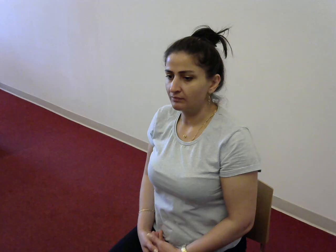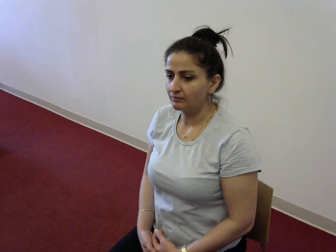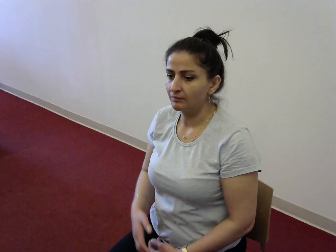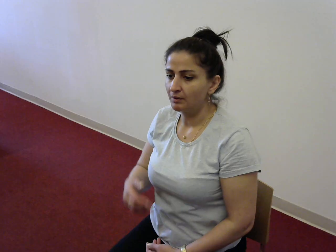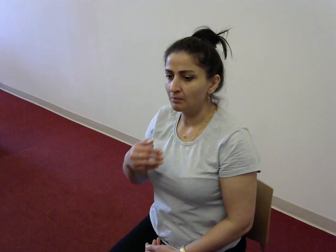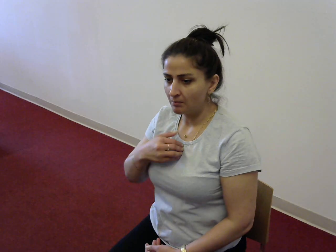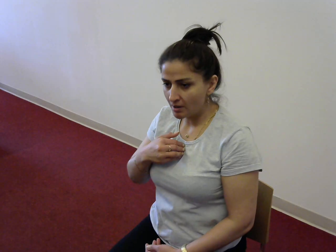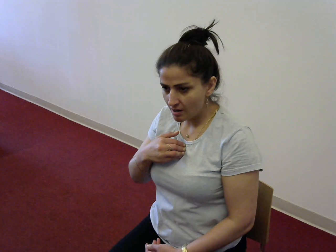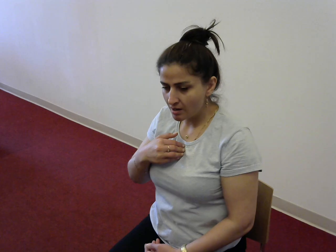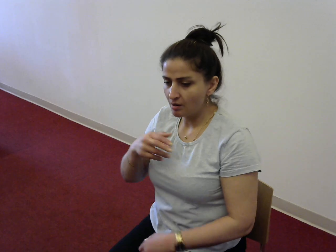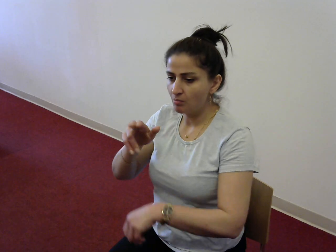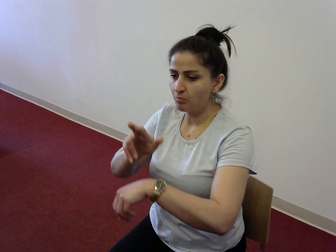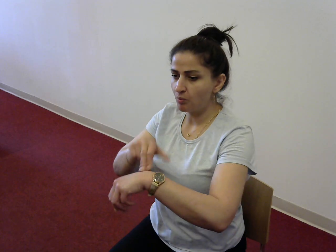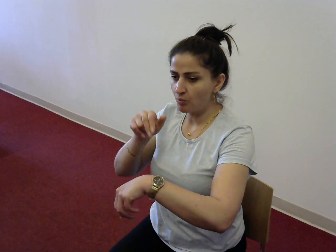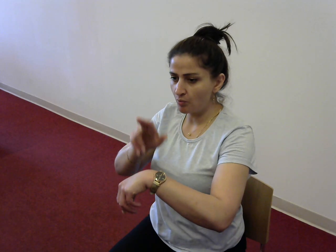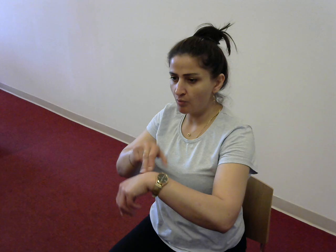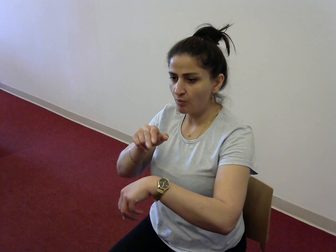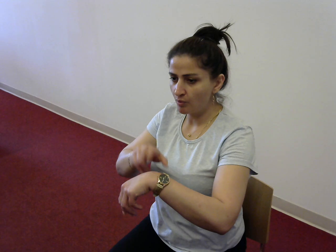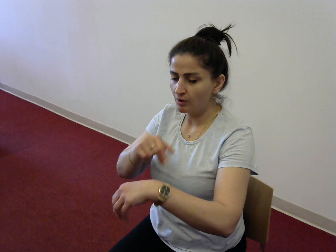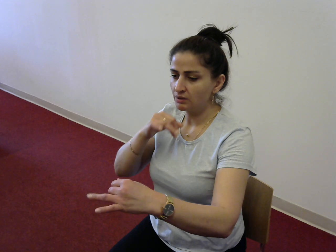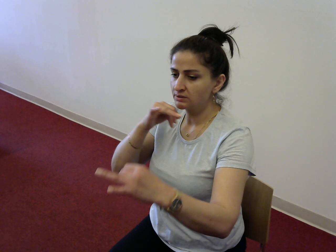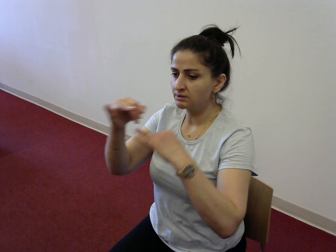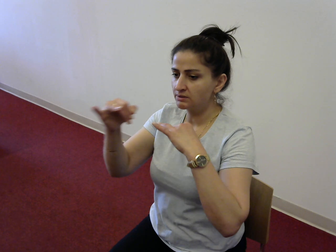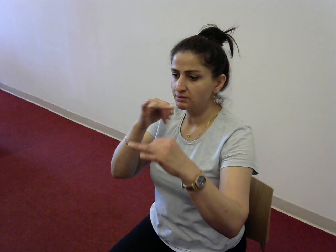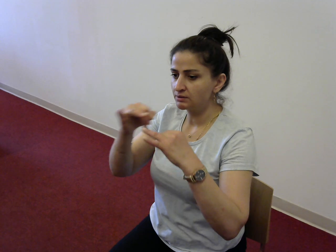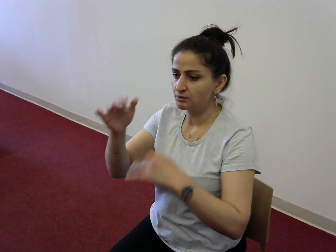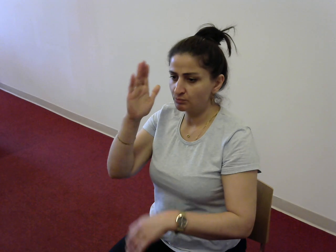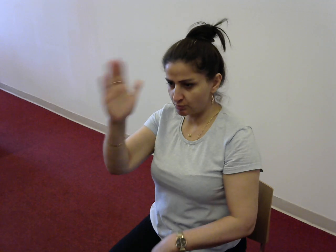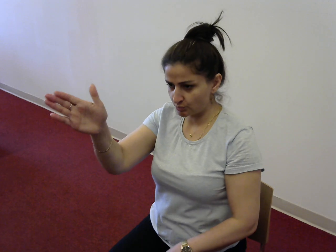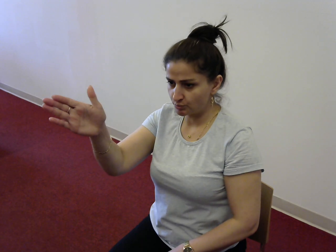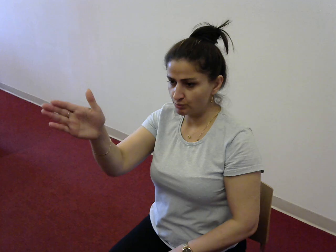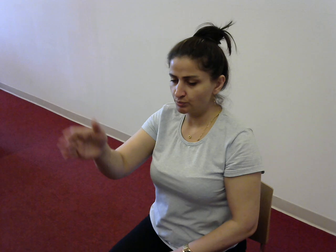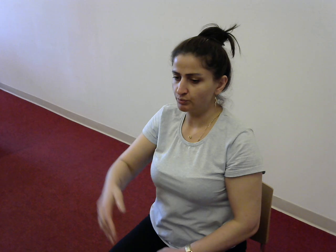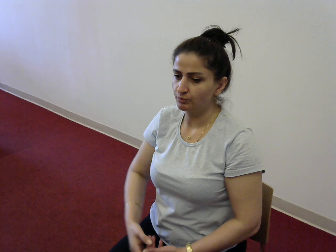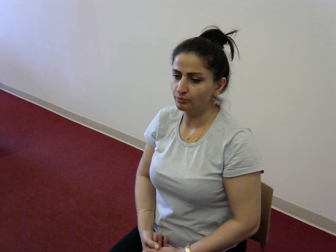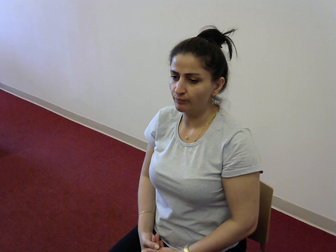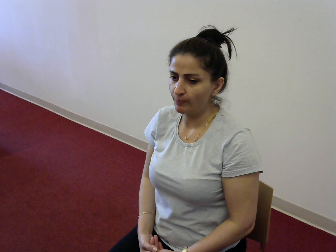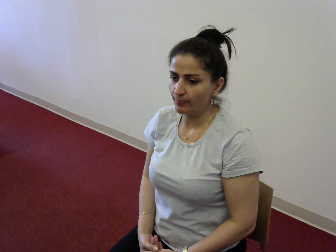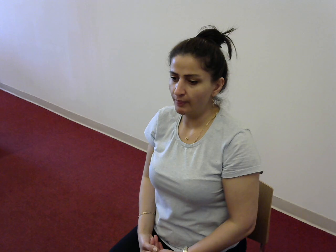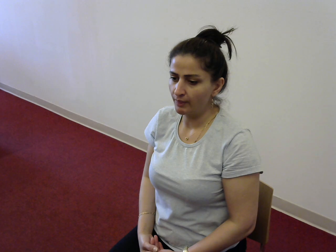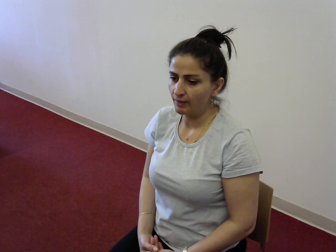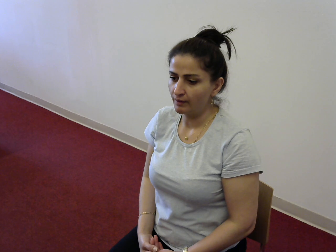Mən polisə müraciət edəcəyəm